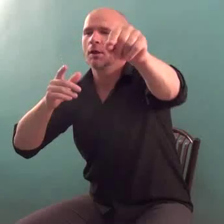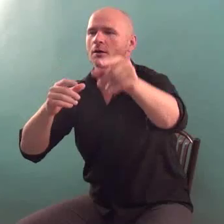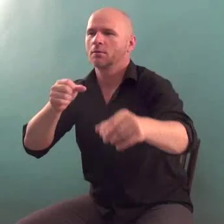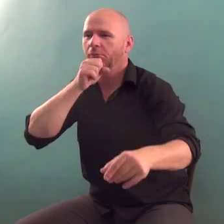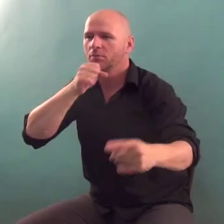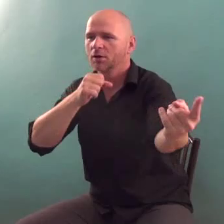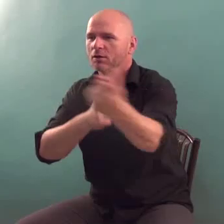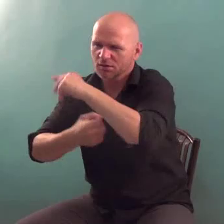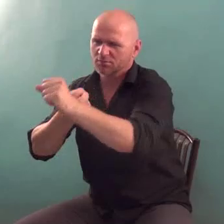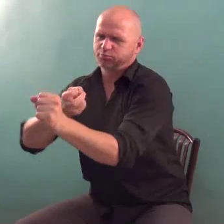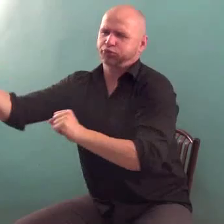Przychodzi babcia i wyrzuca kota.